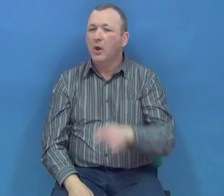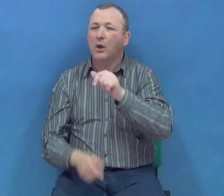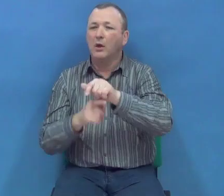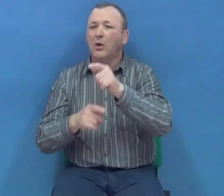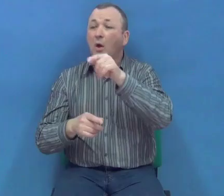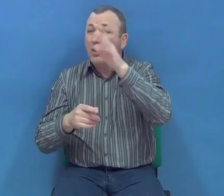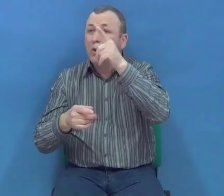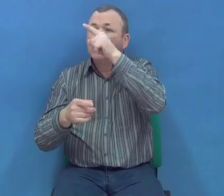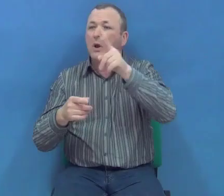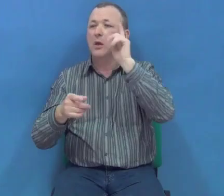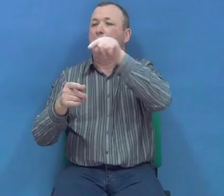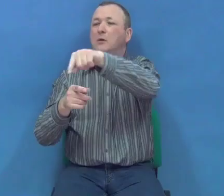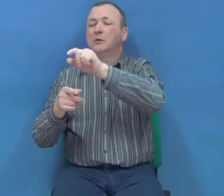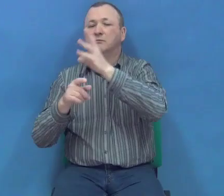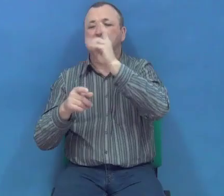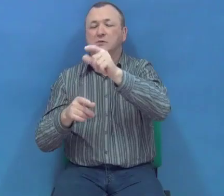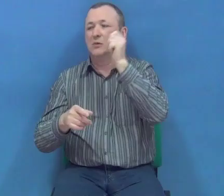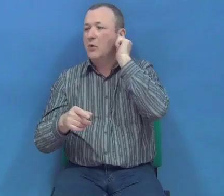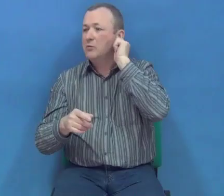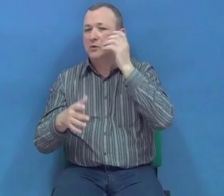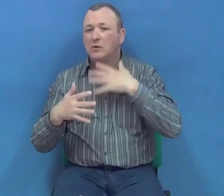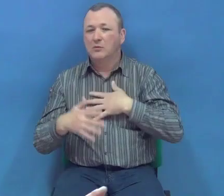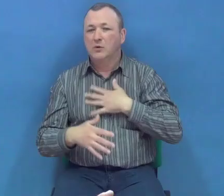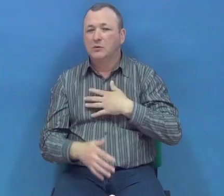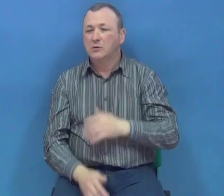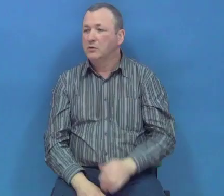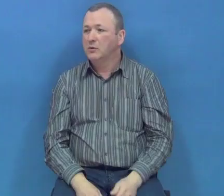Jak jest taka naklejka, to można rozpoznać, że to jest łazienka i prysznic dla kobiet.